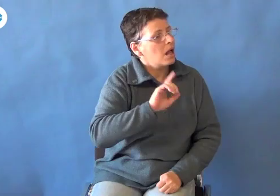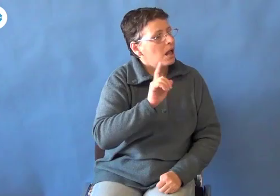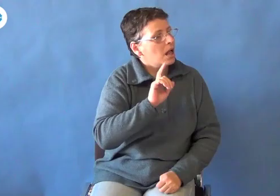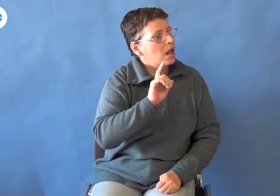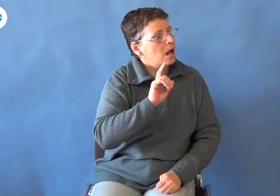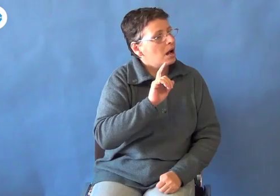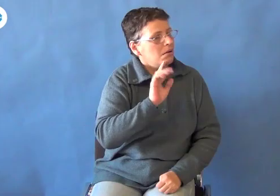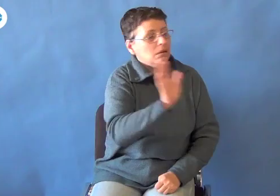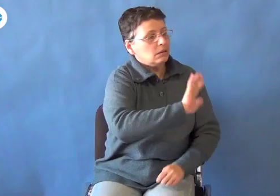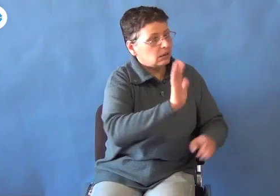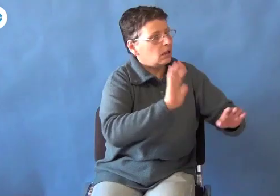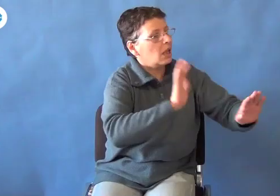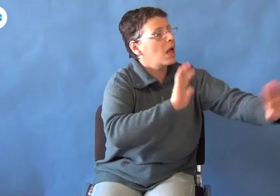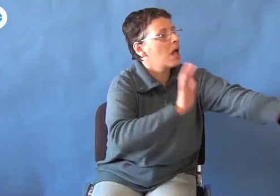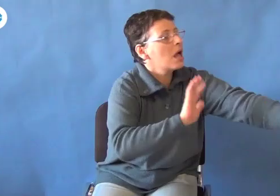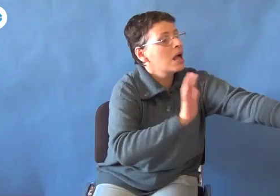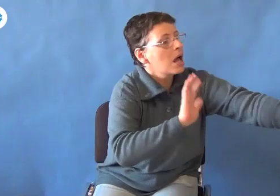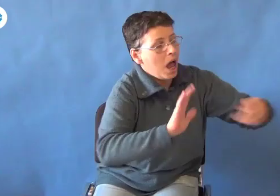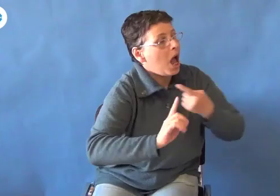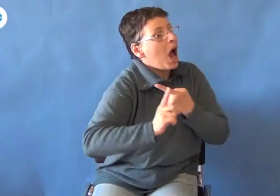Nie, nie...